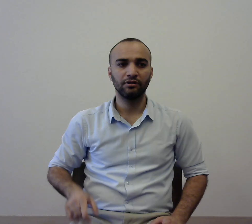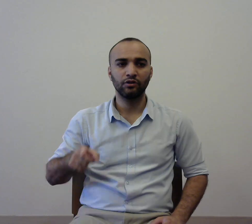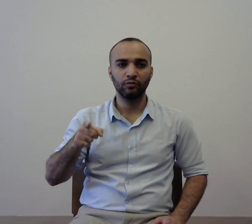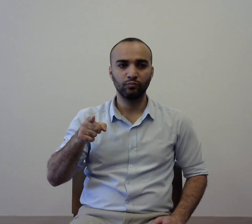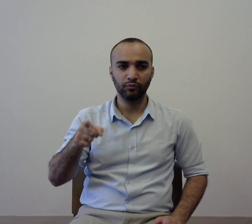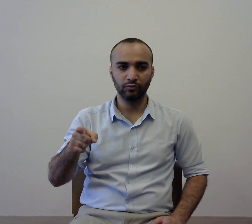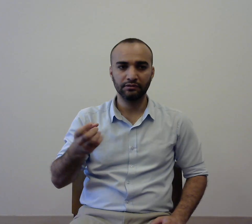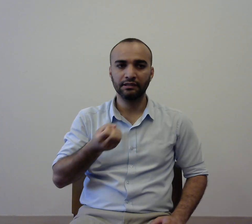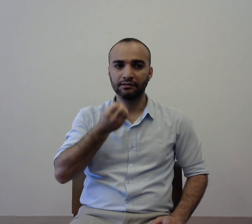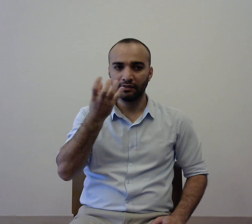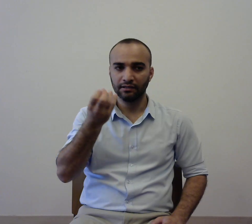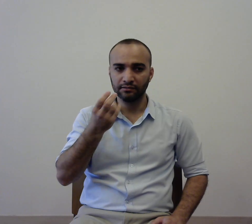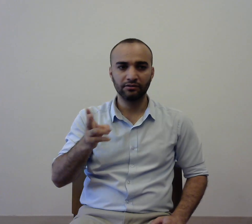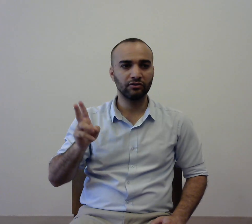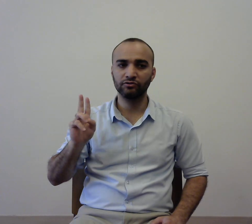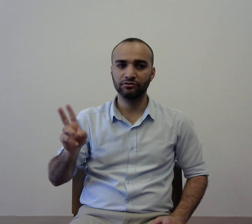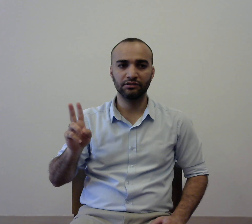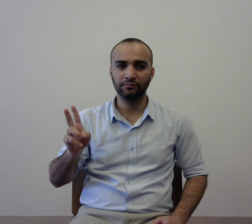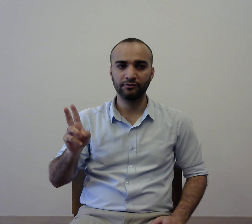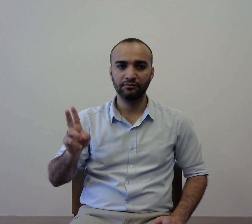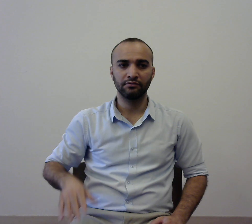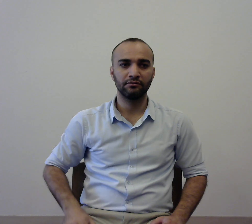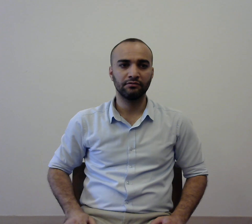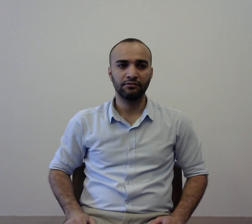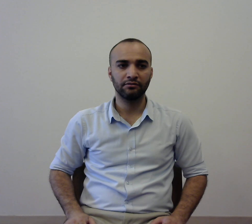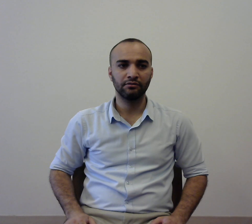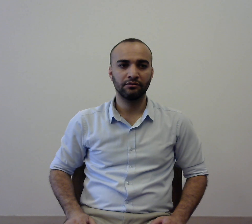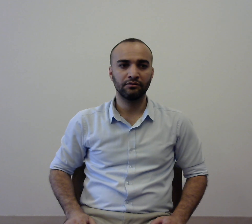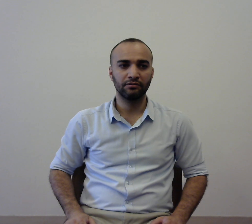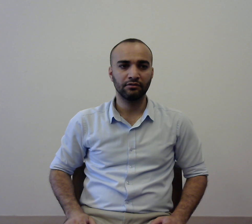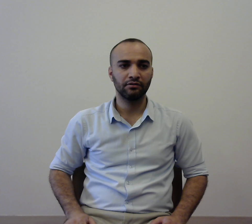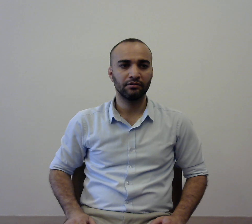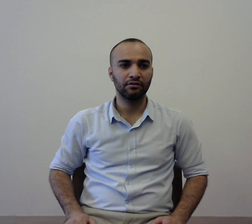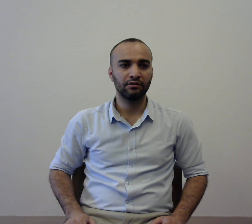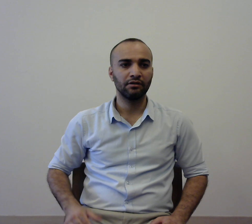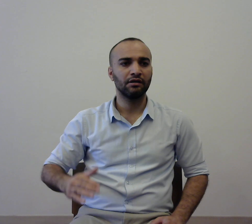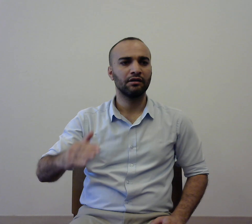Bu çiçəklər kimindir?